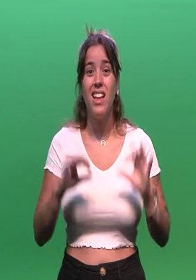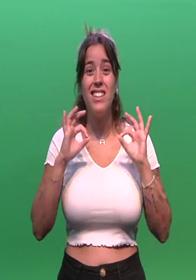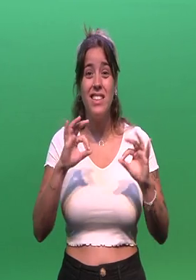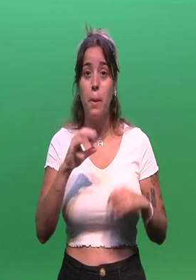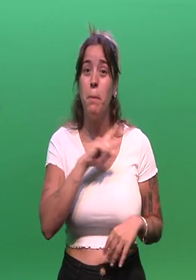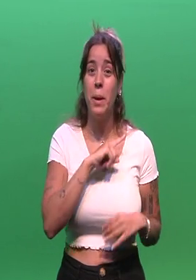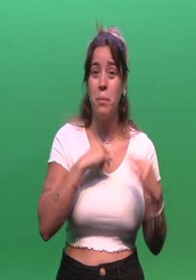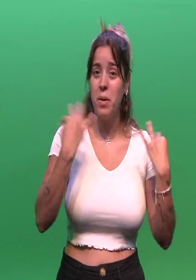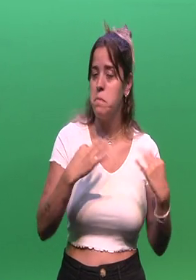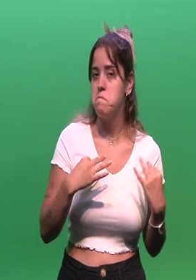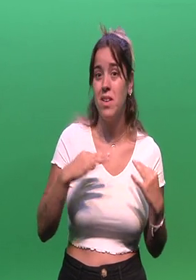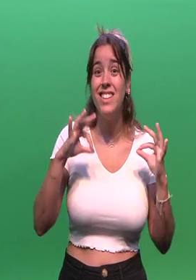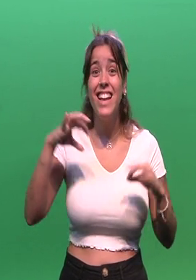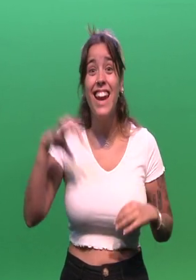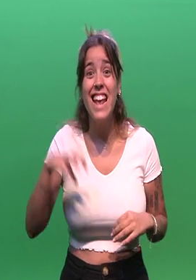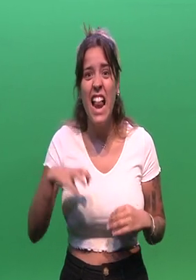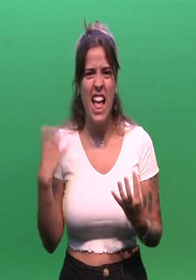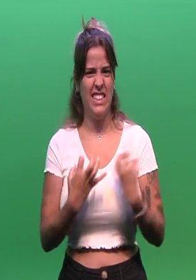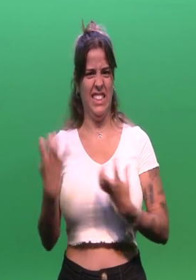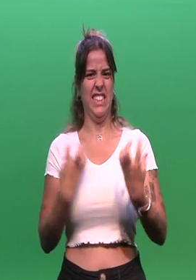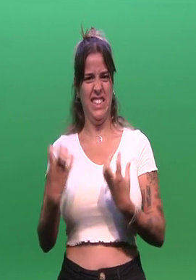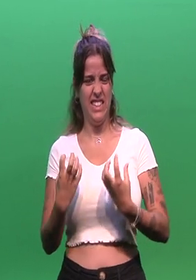Si faig pipí normal no em fa mal, però quan tinc la regla sí que em cou.